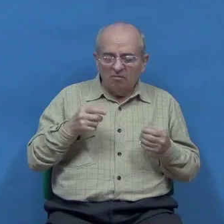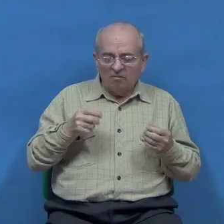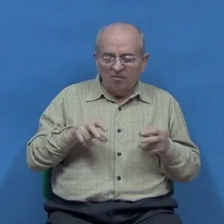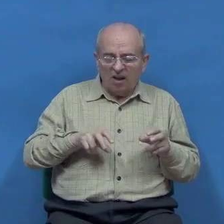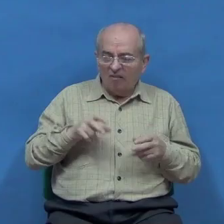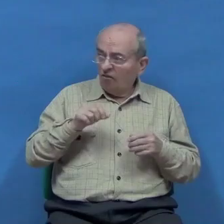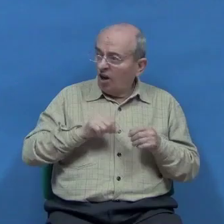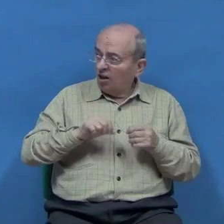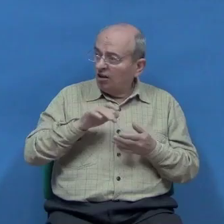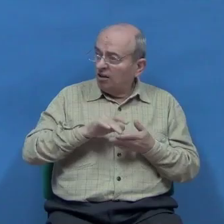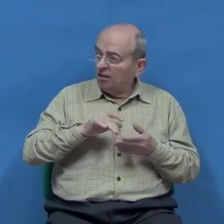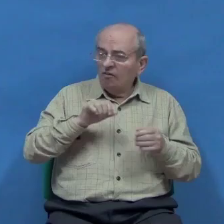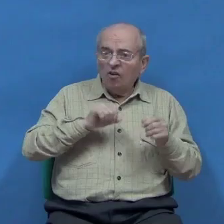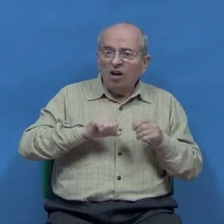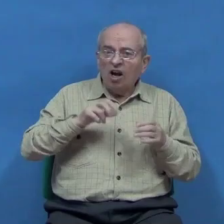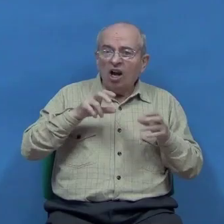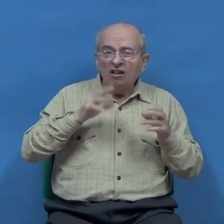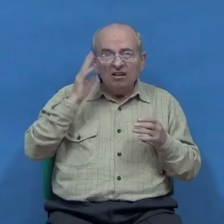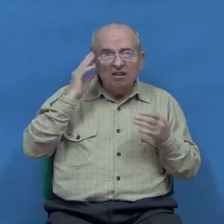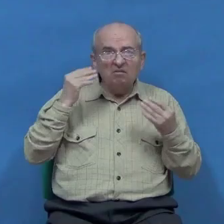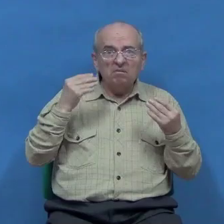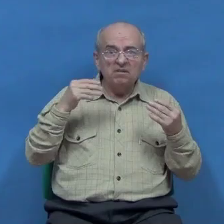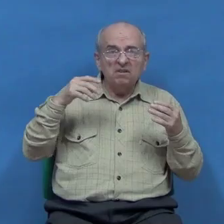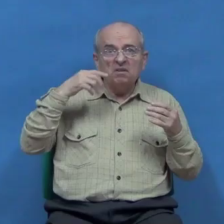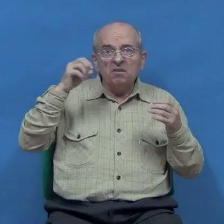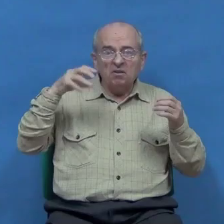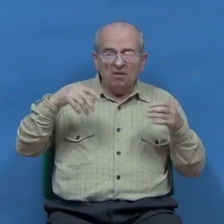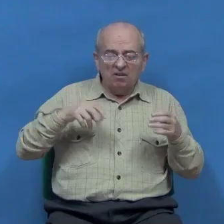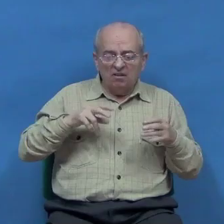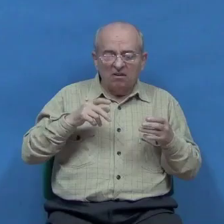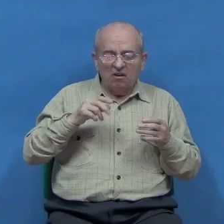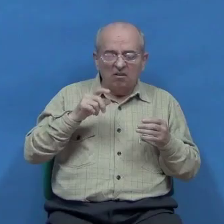No to Włochy, hotel wspaniały, tam mieszkali.